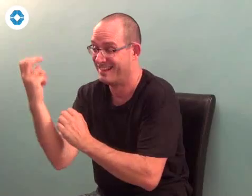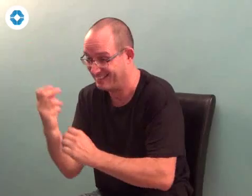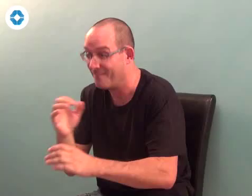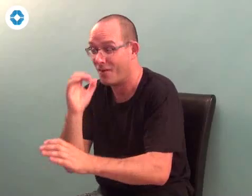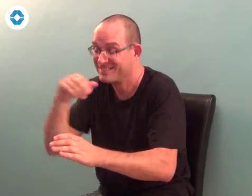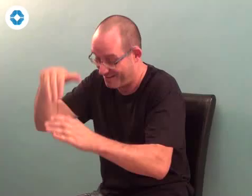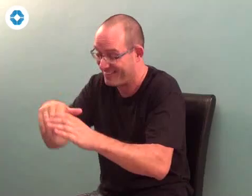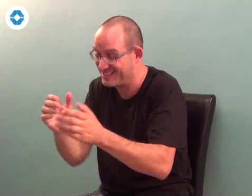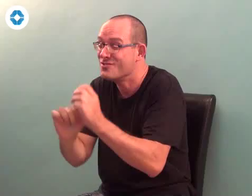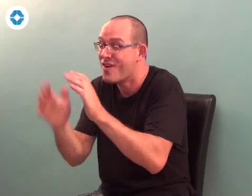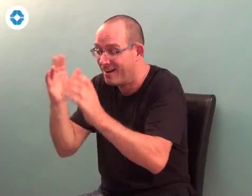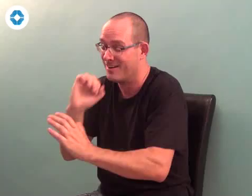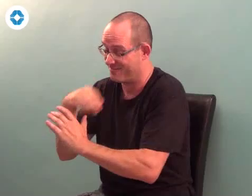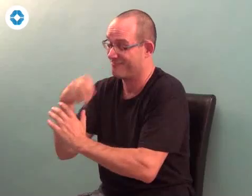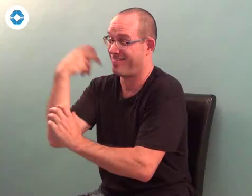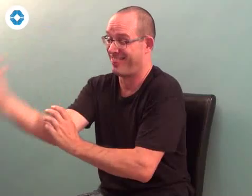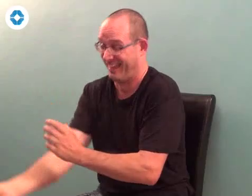Tak, łeb miał w słoju i wypadł przez okno.